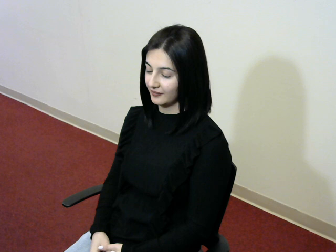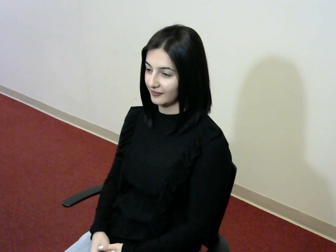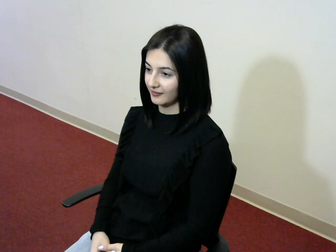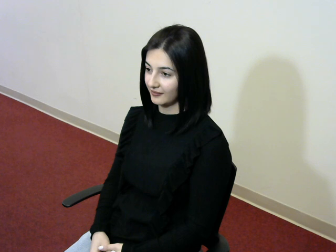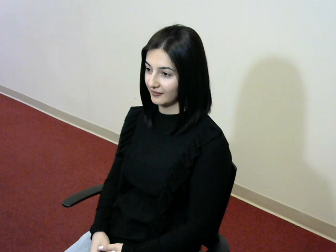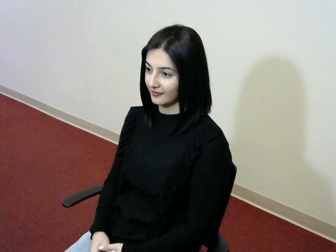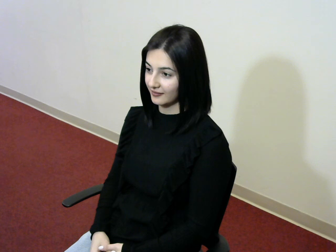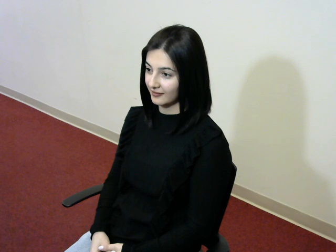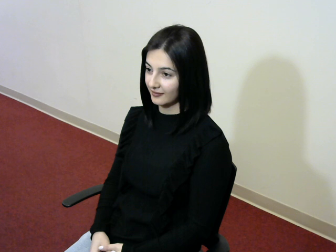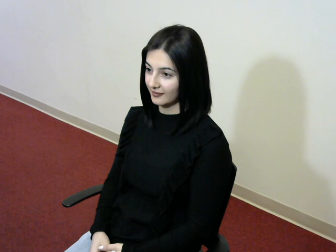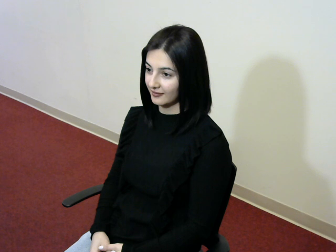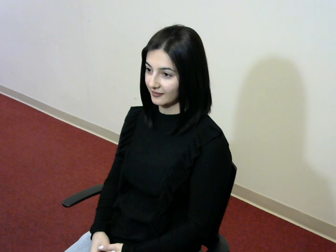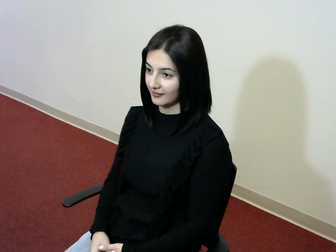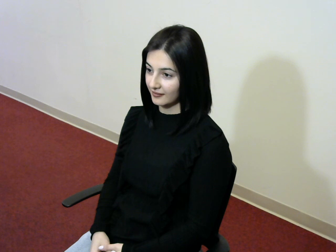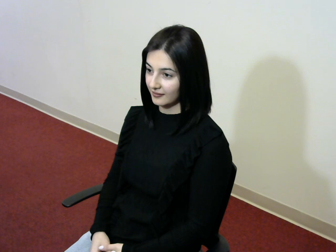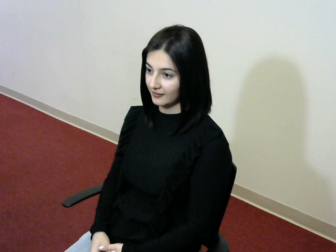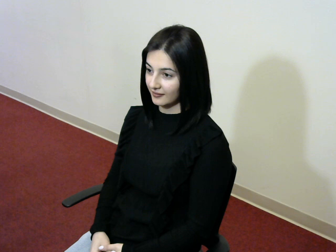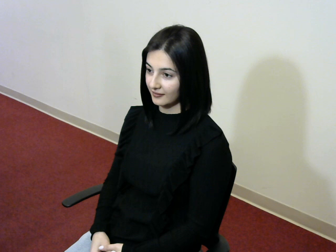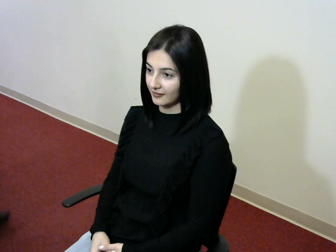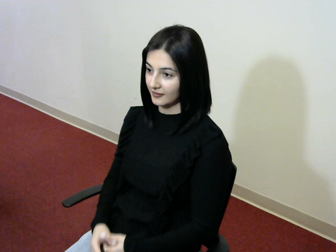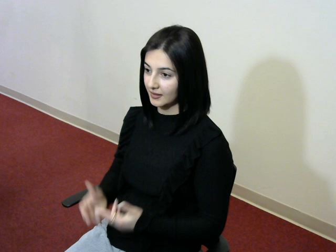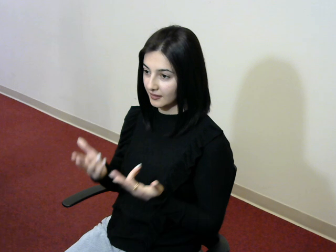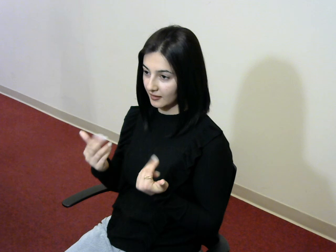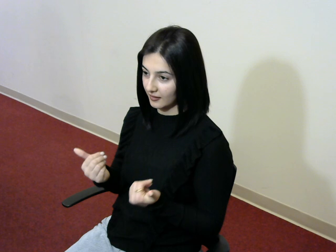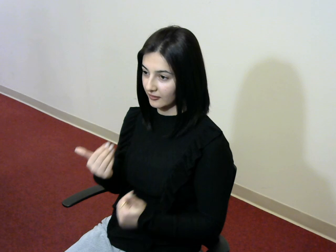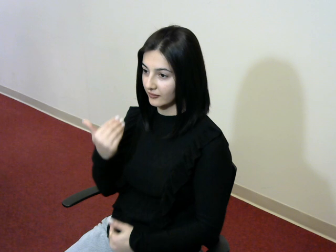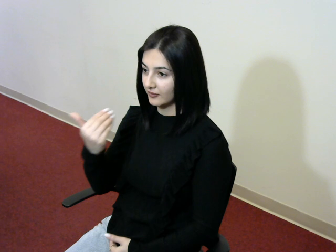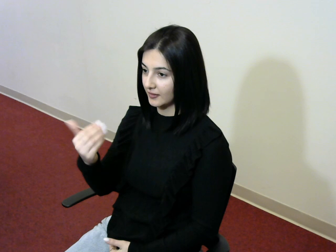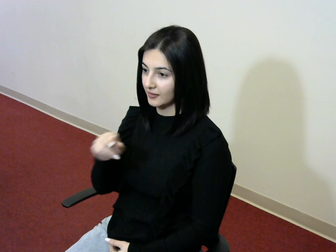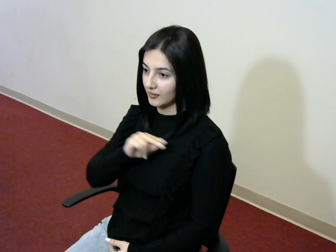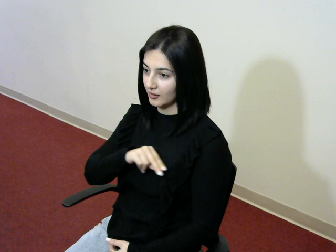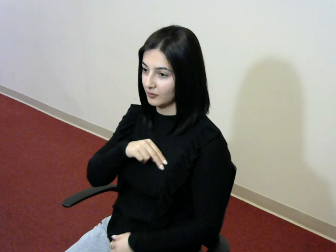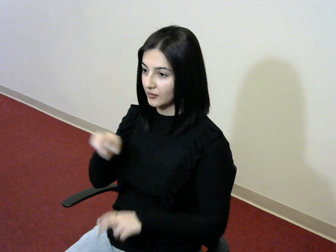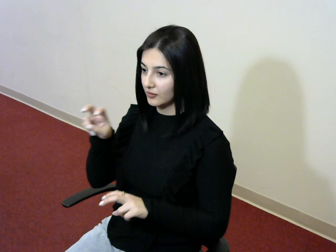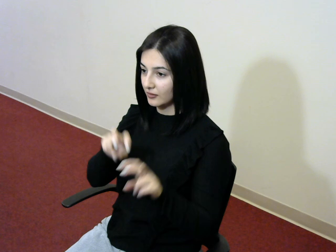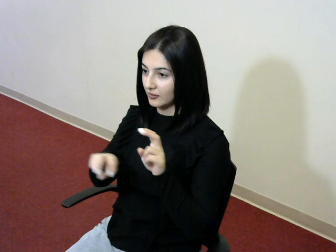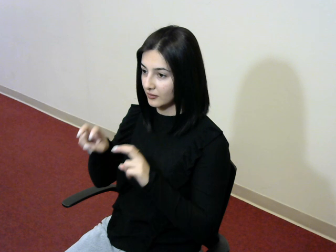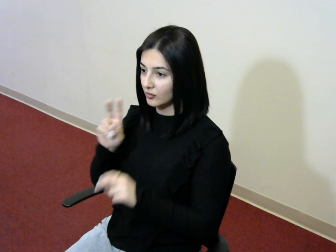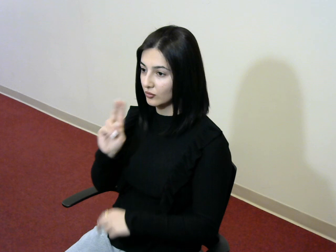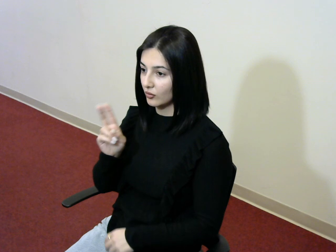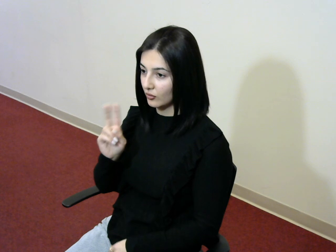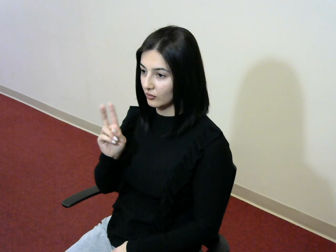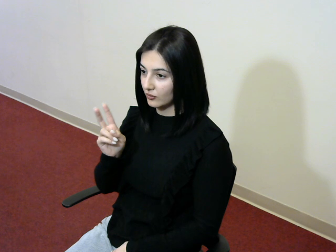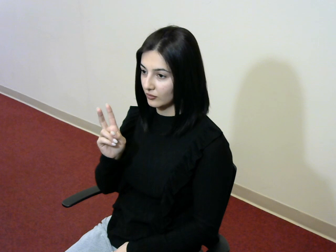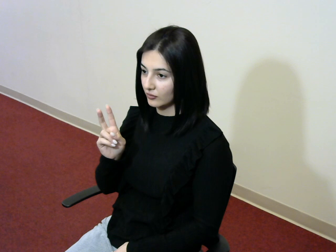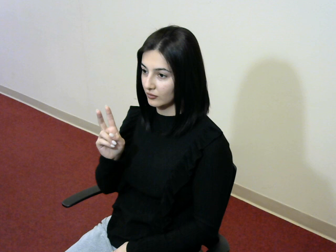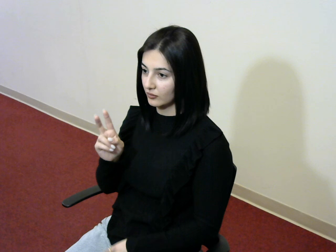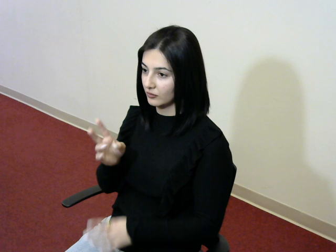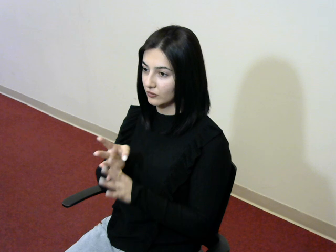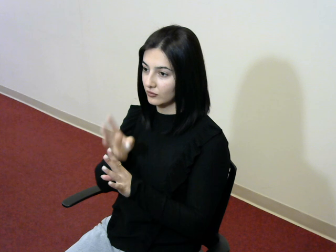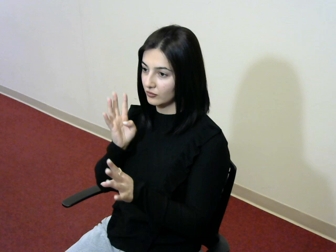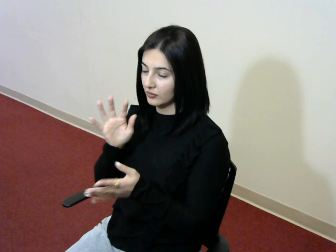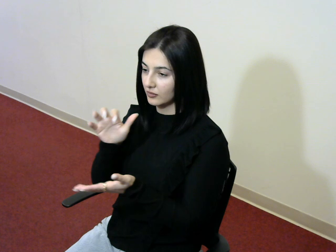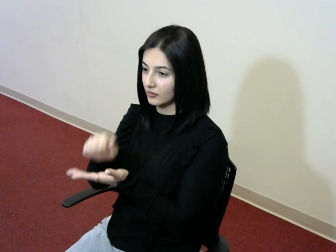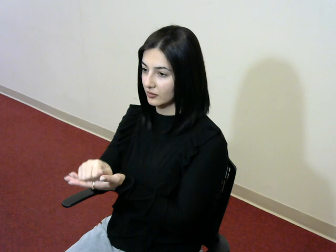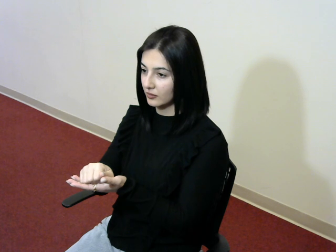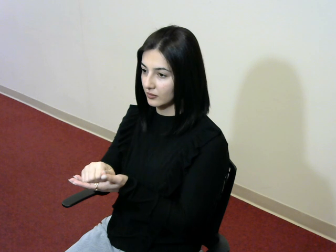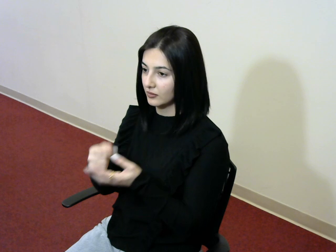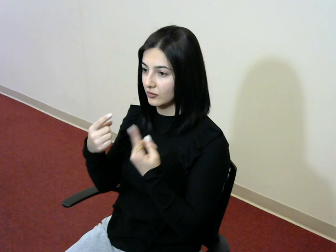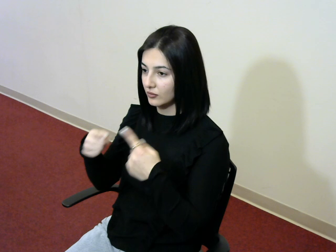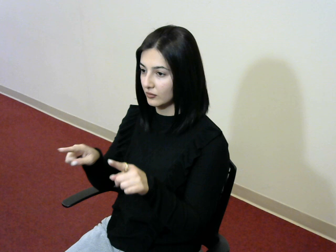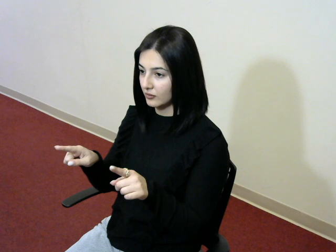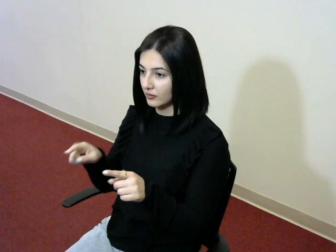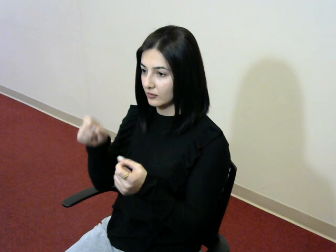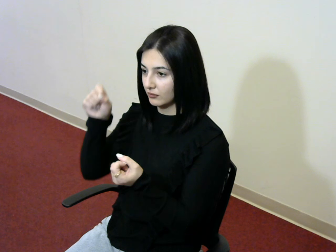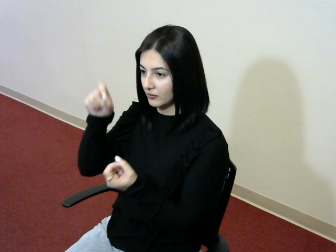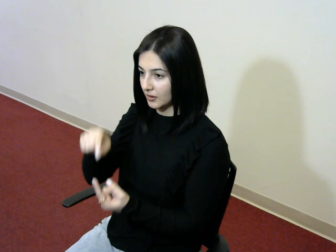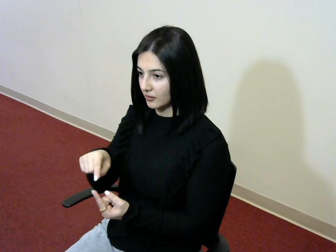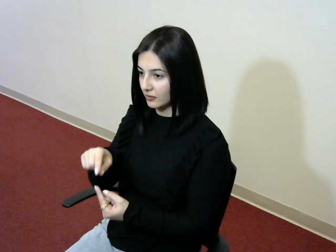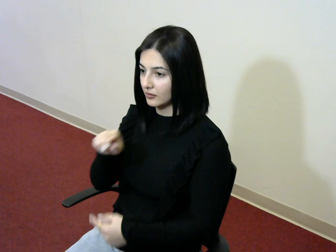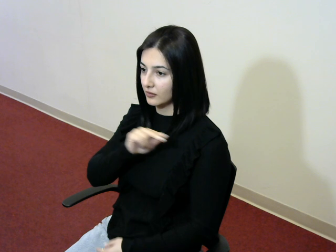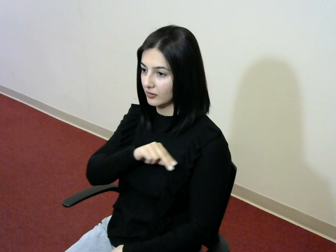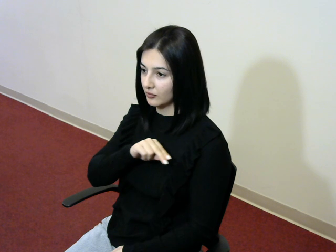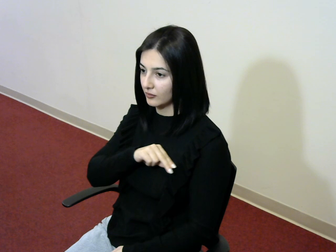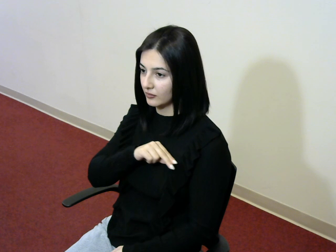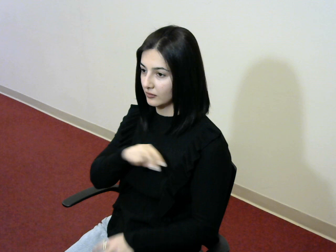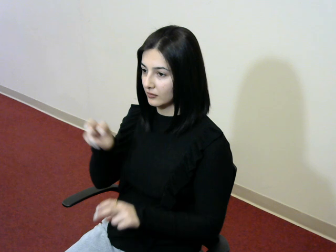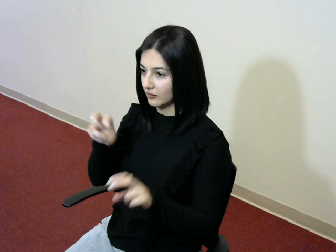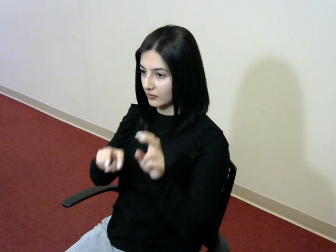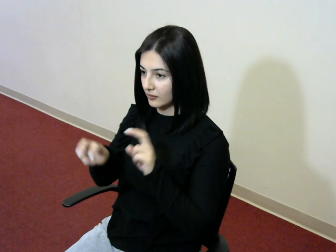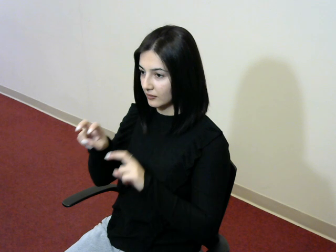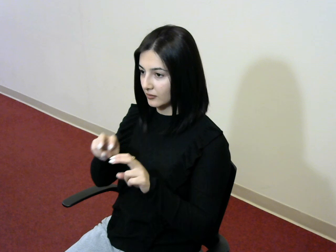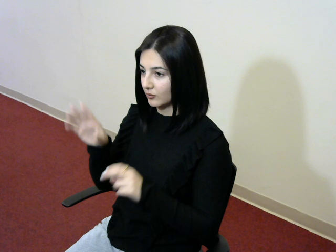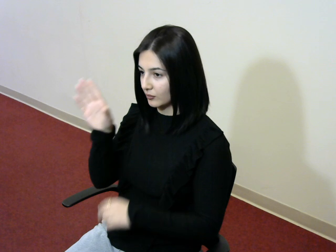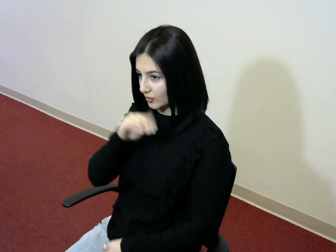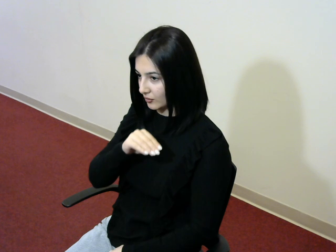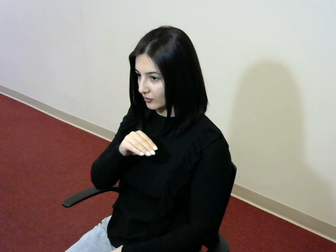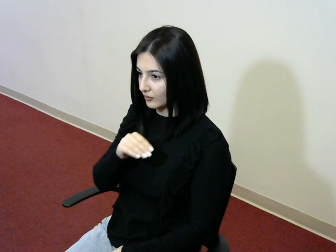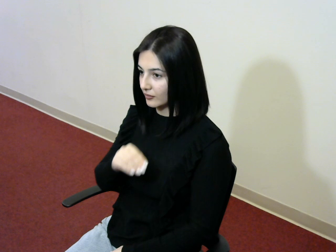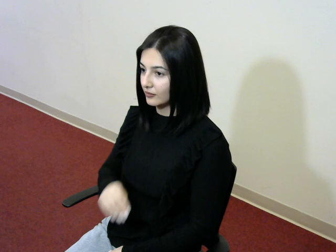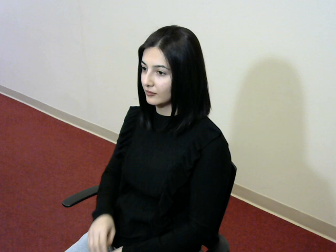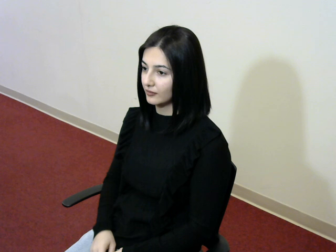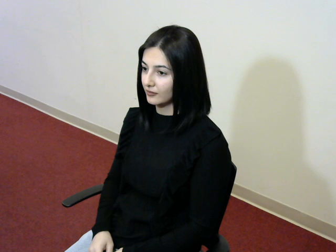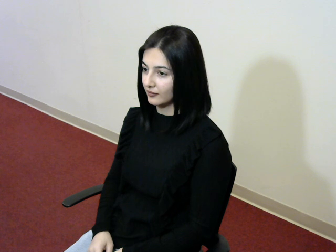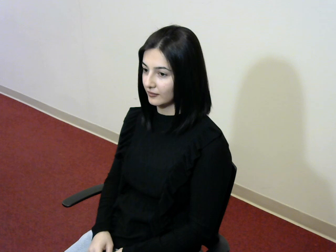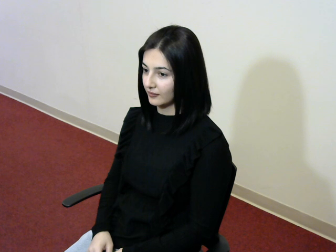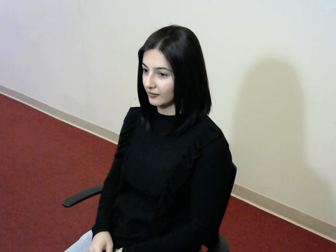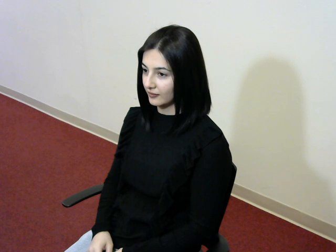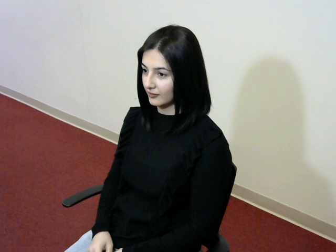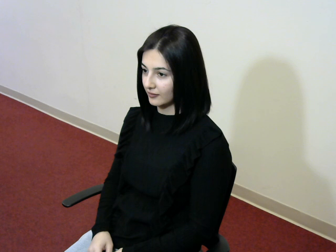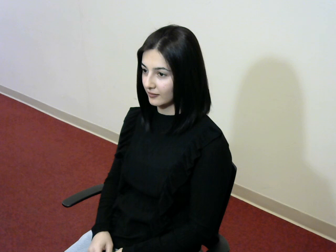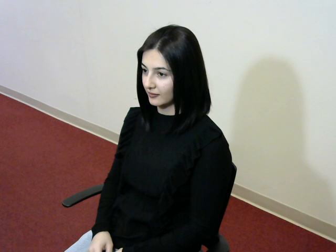Bəli, siz İş axtaran şəxs kimi növbə tutub başqa uyğun işlər axtara bilərsiniz